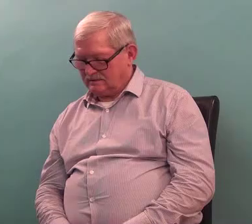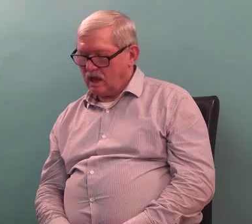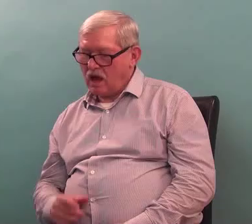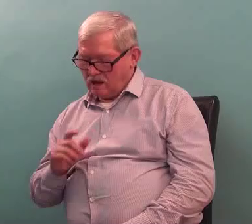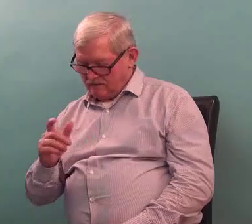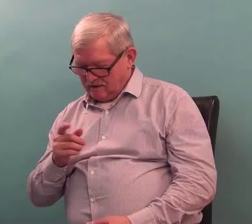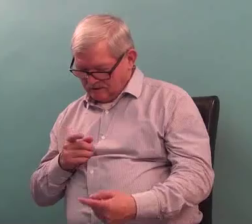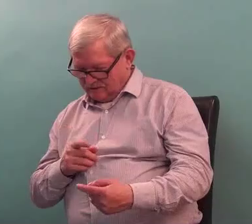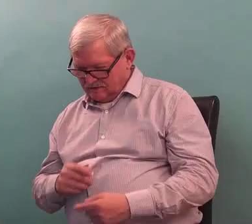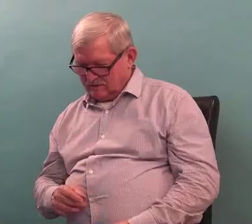My dwoje rozmawiamy.